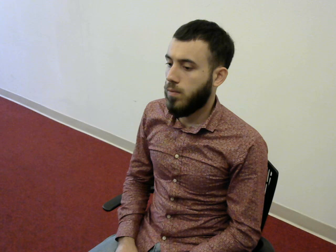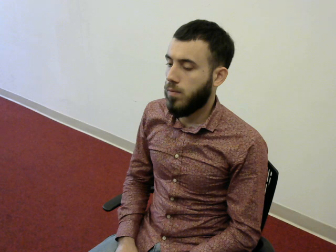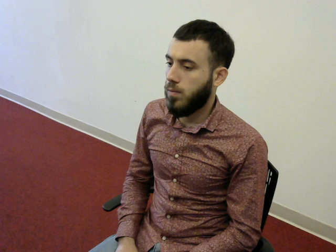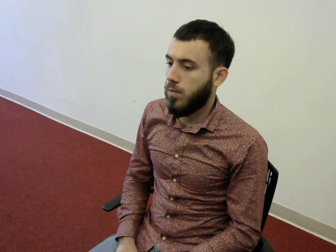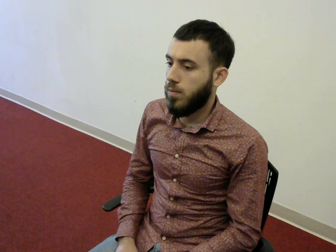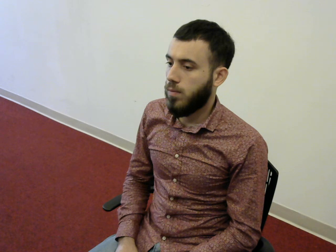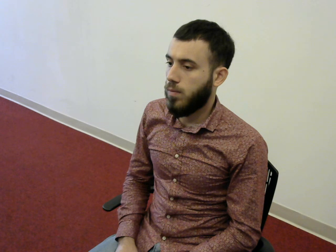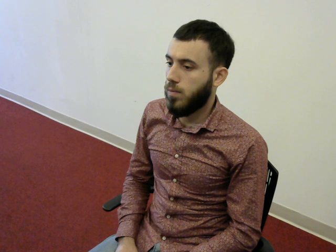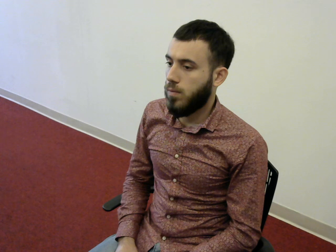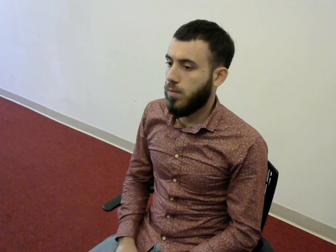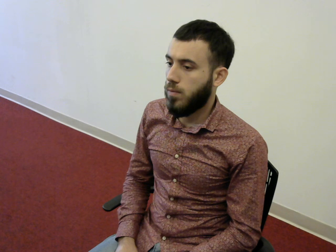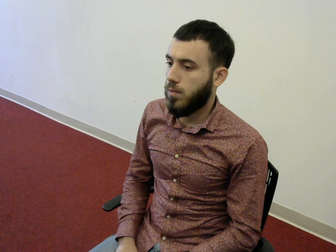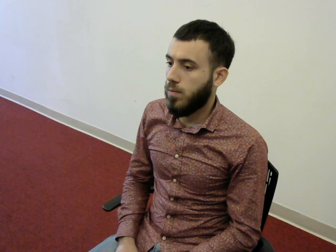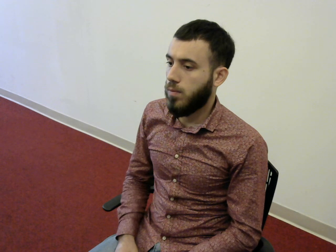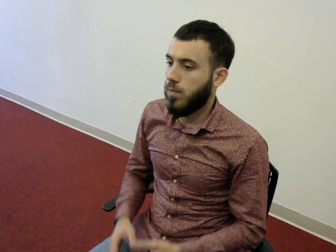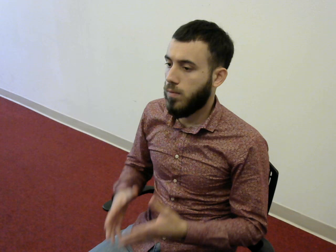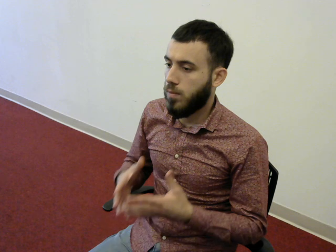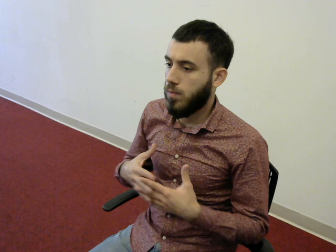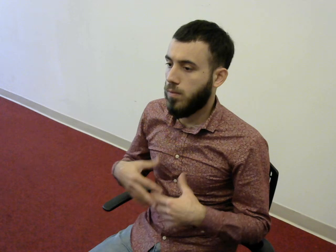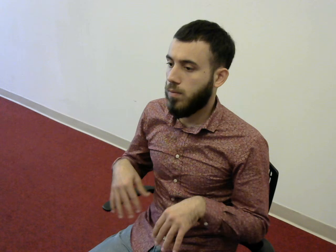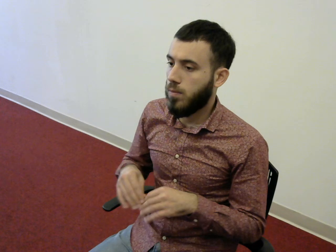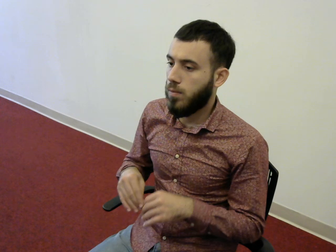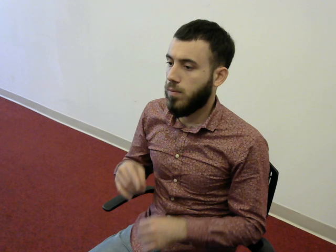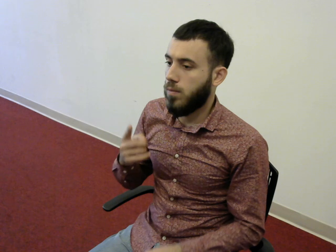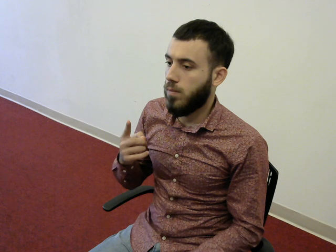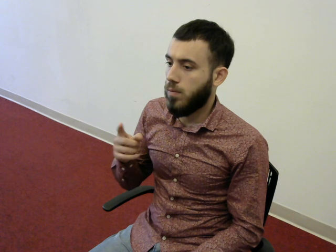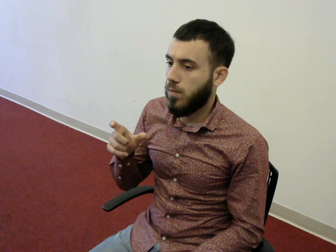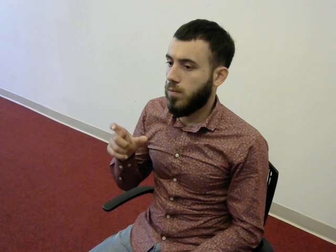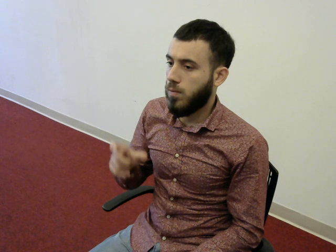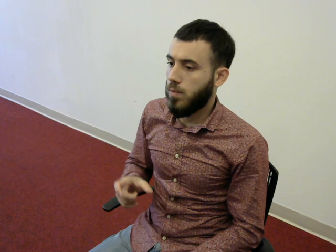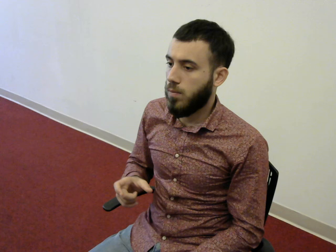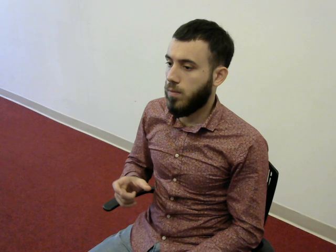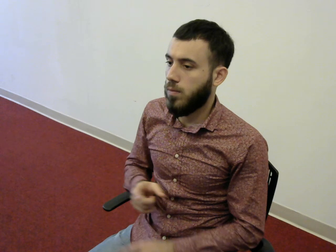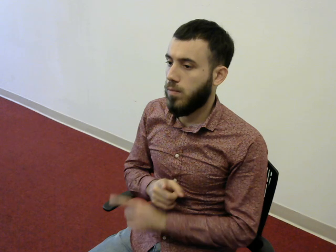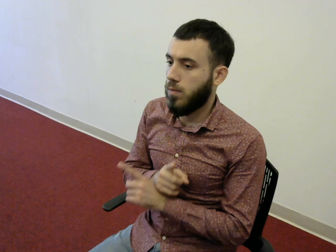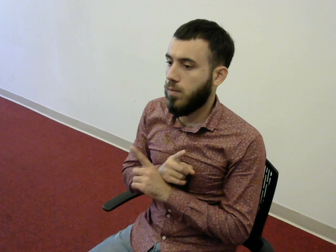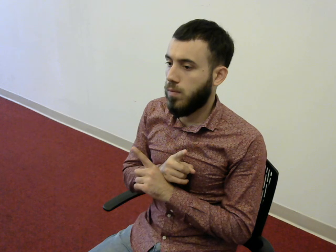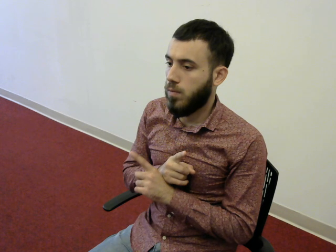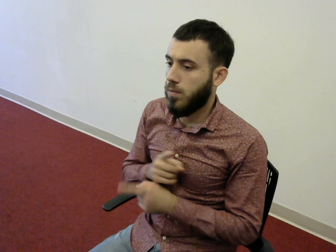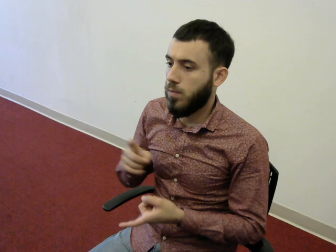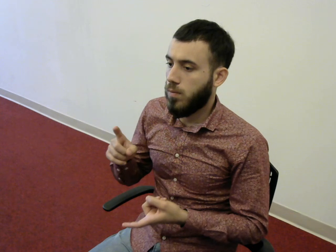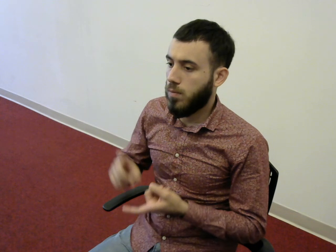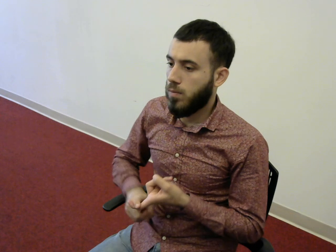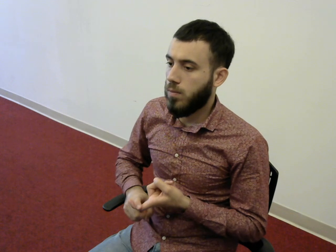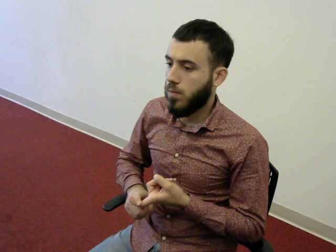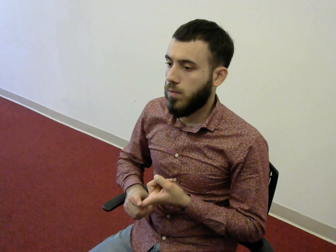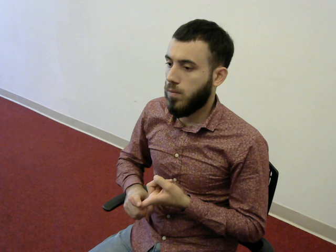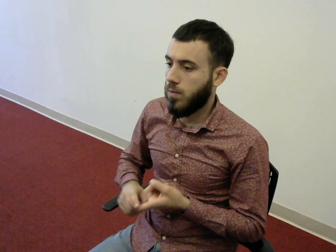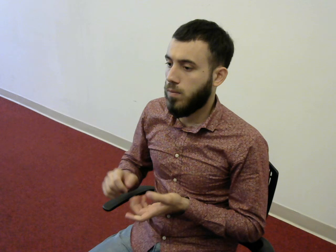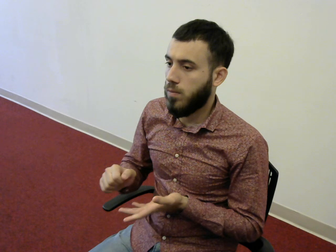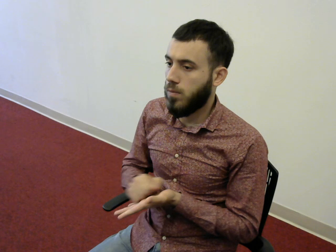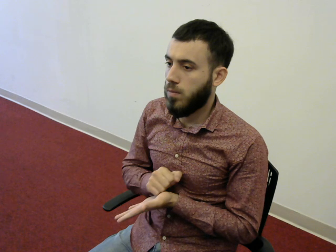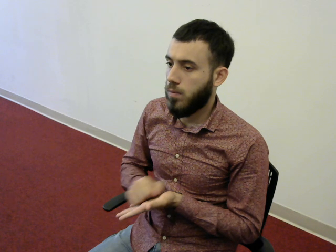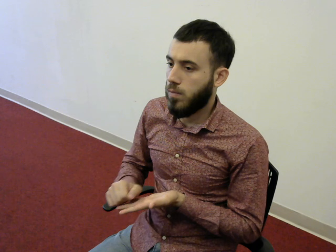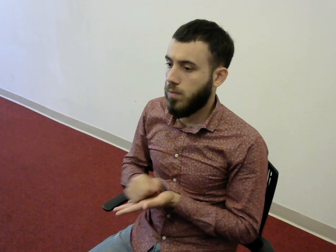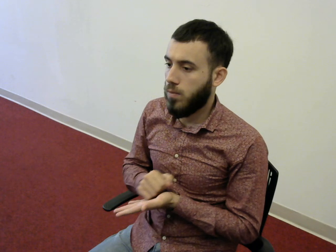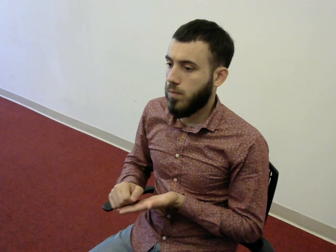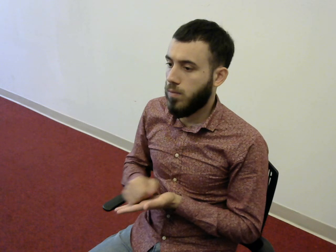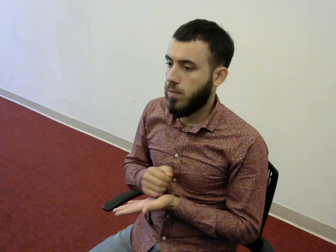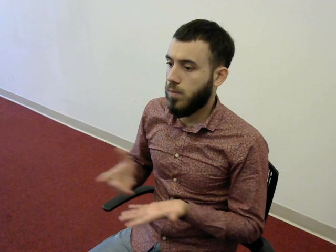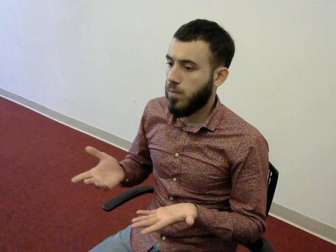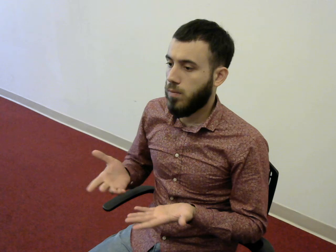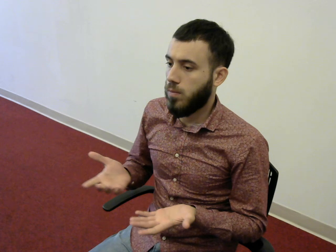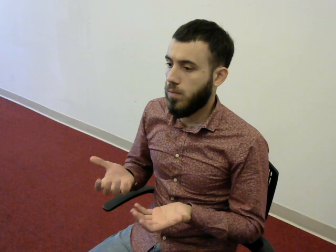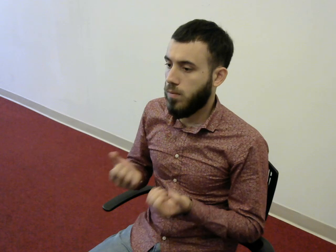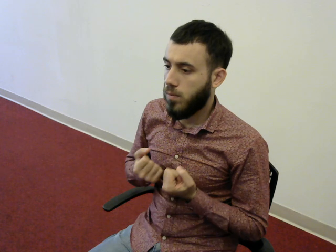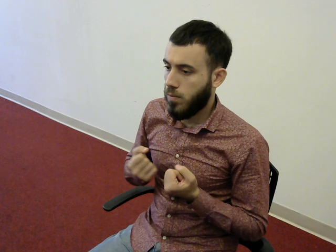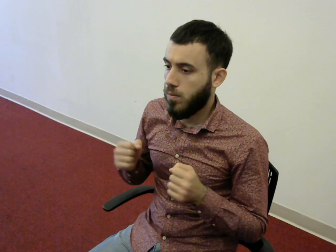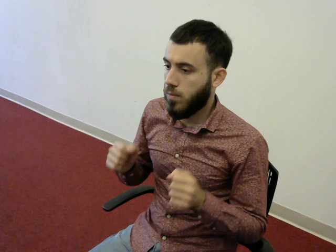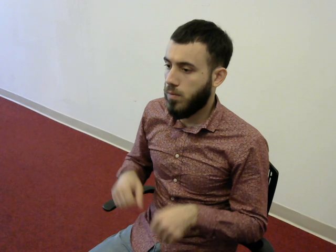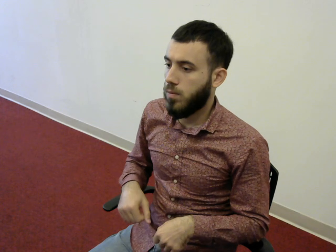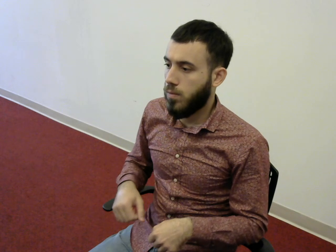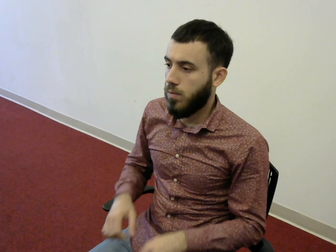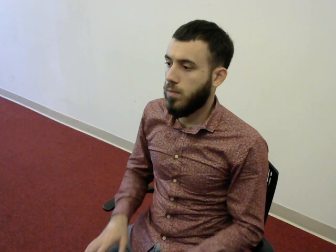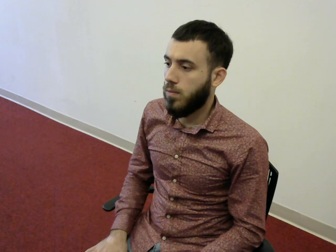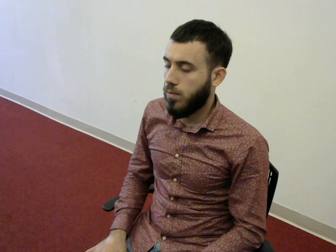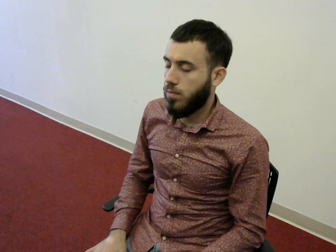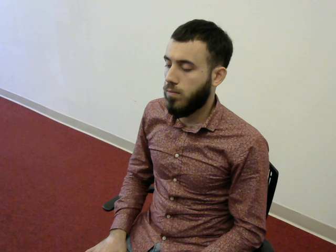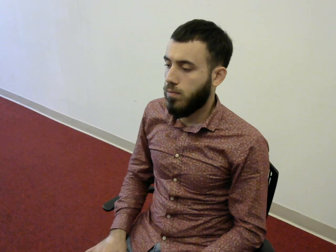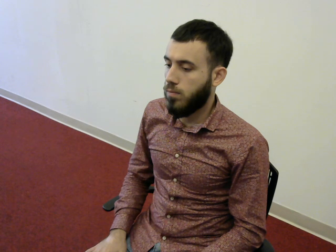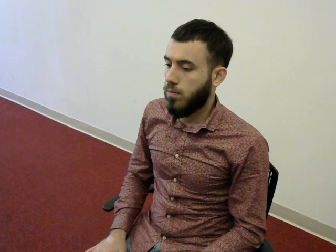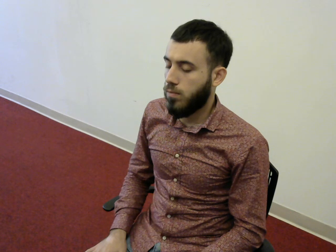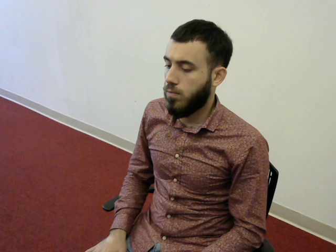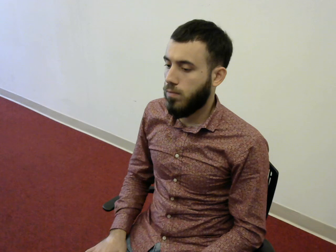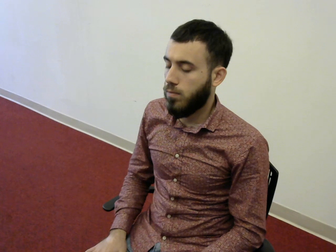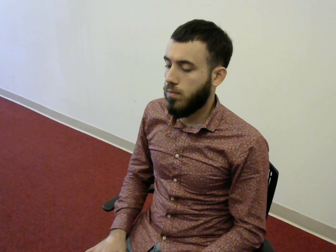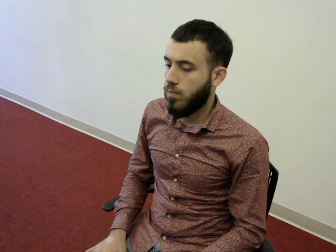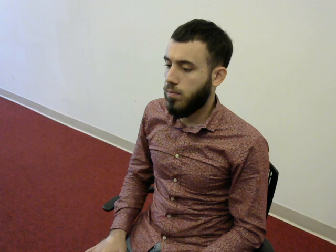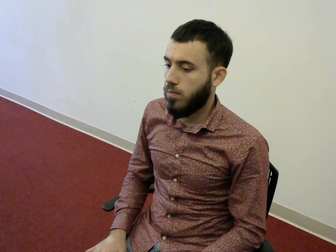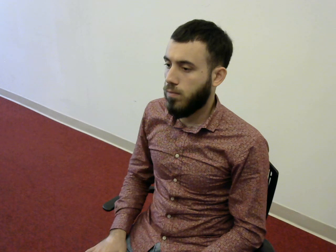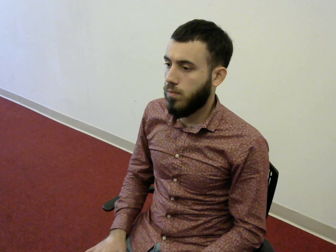Ailədən bir şəxsin ölməsi ilə bağlı sənəd necə almaq olar?